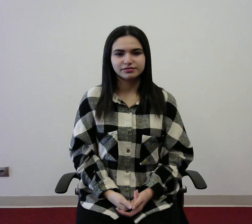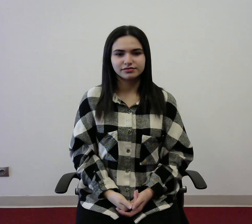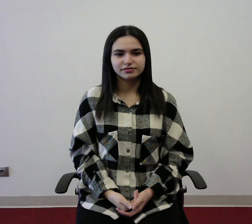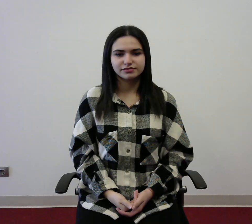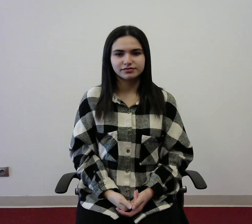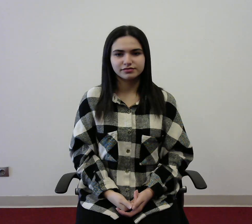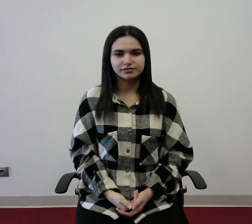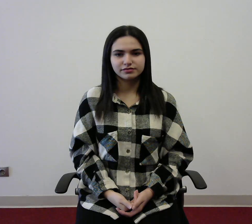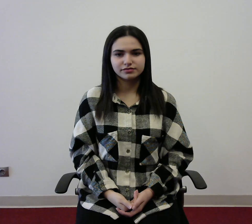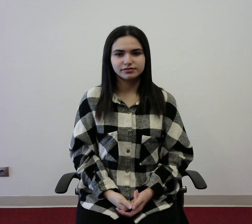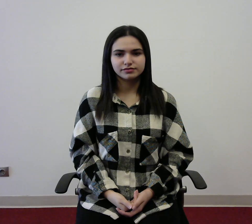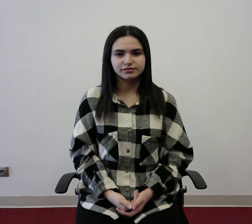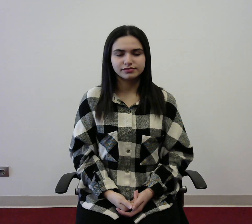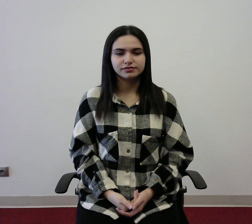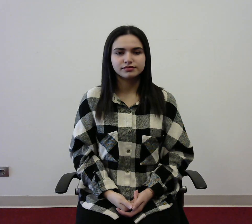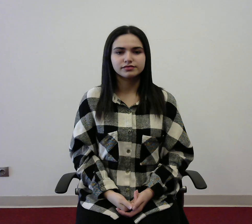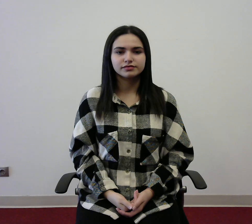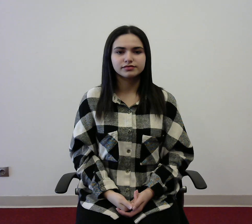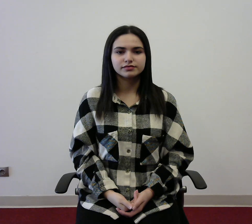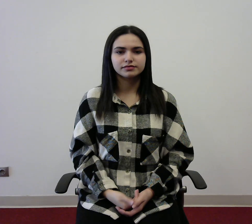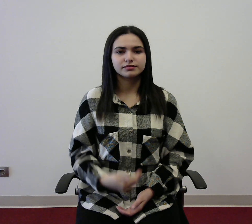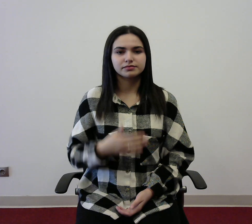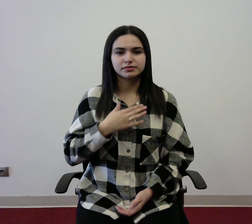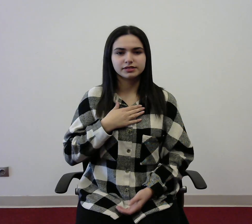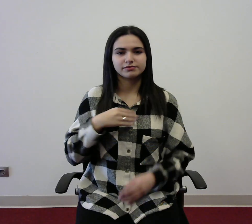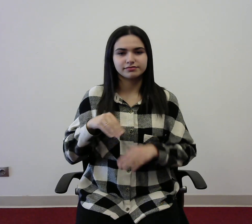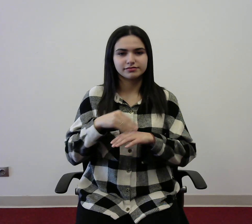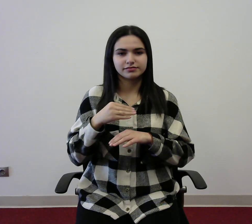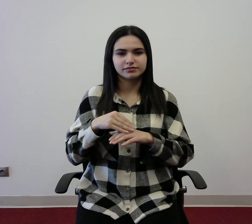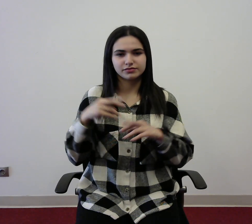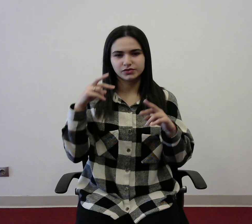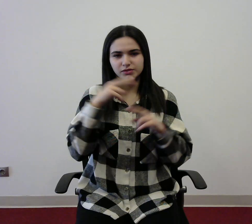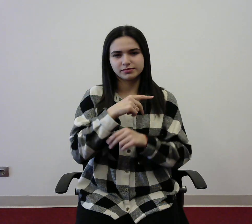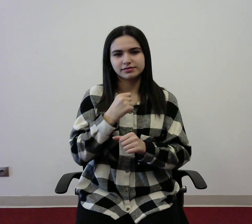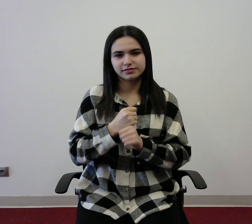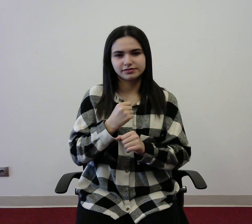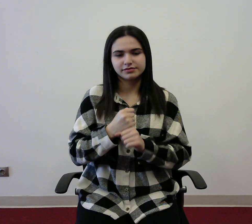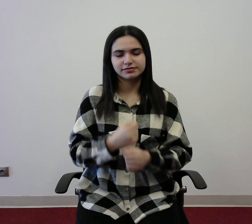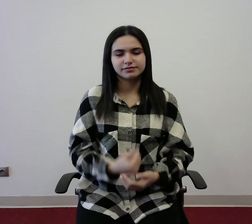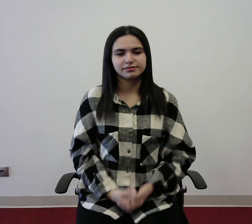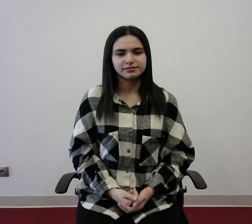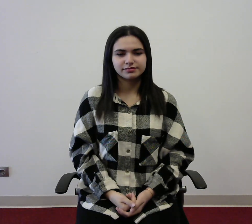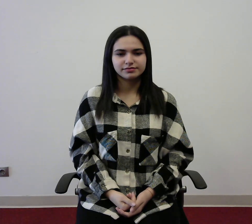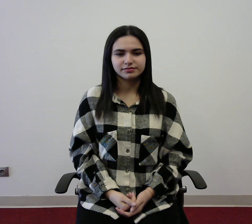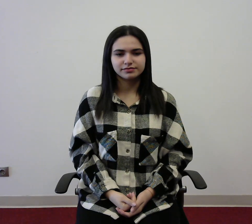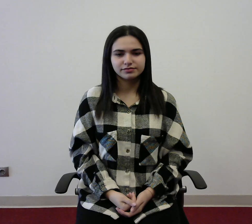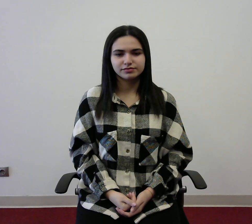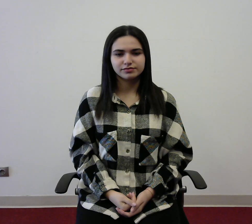Mənim həyat yoldaşım səhv edib